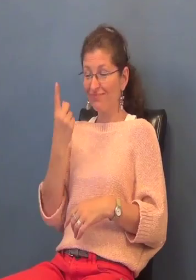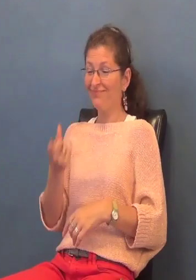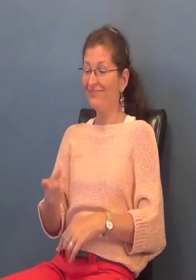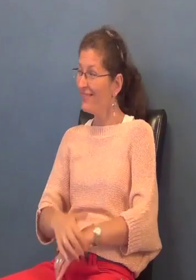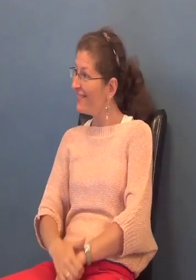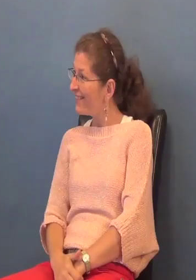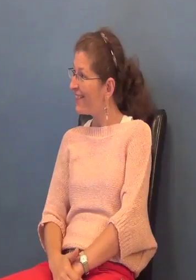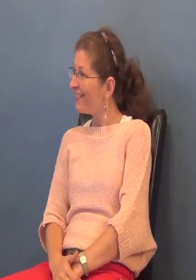Dziwne.